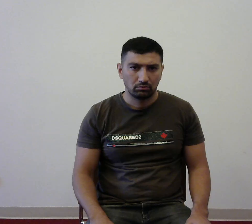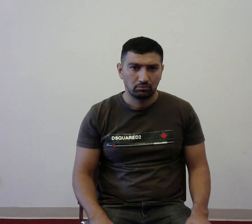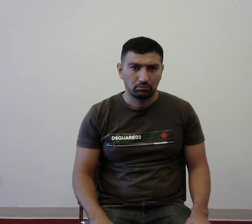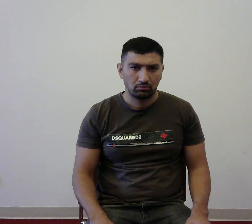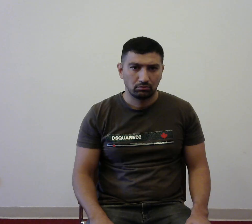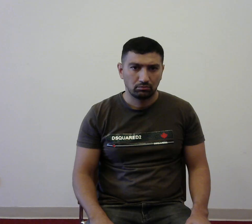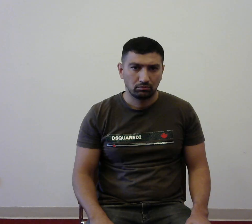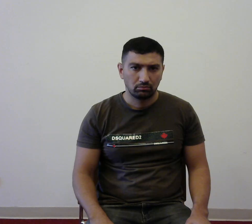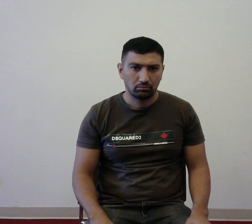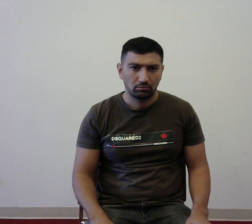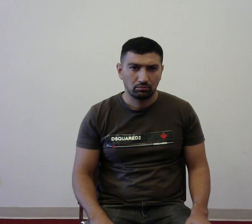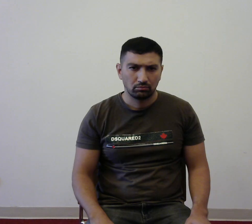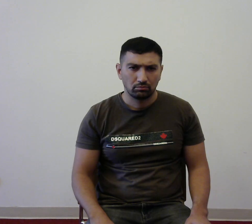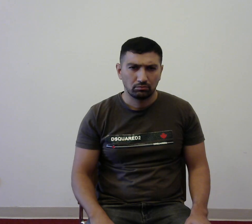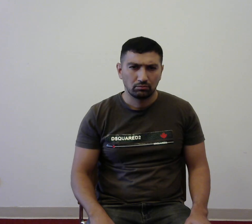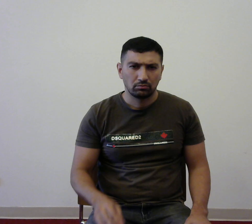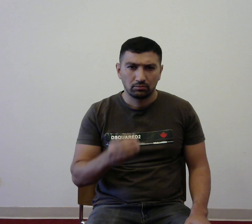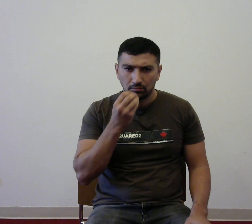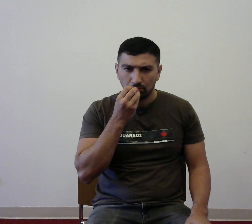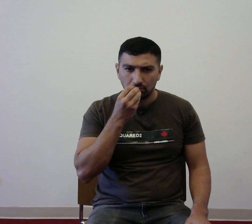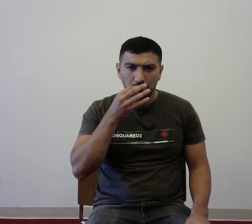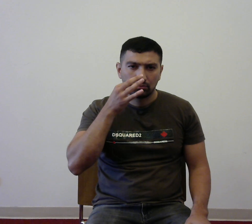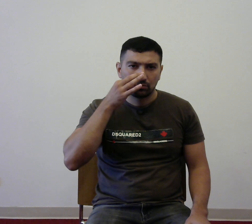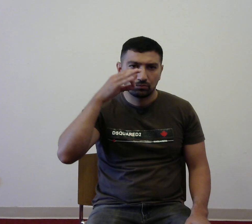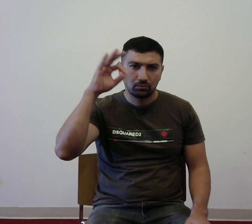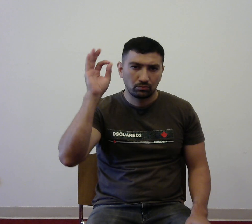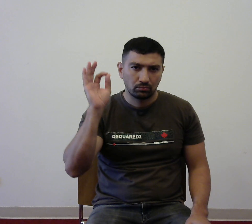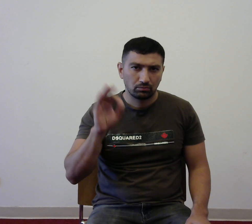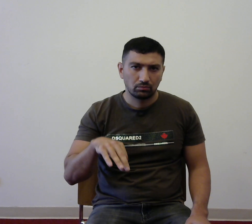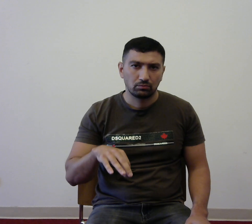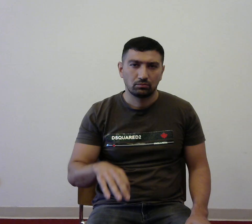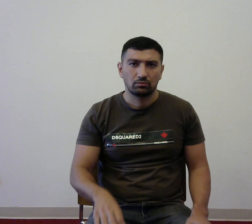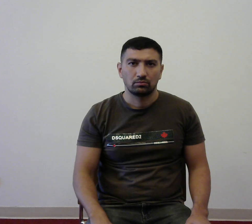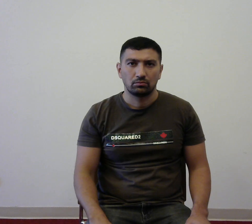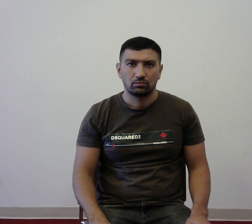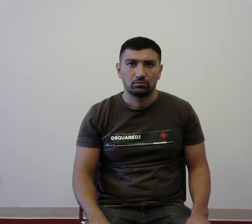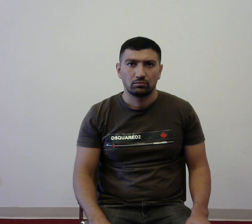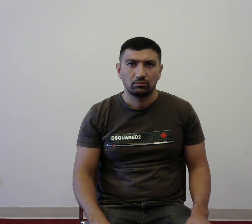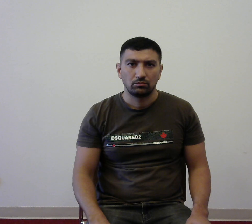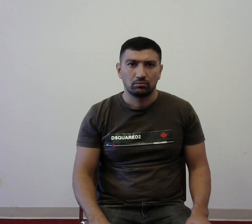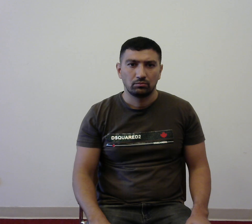Yemək dadlı idi